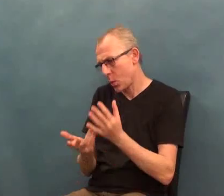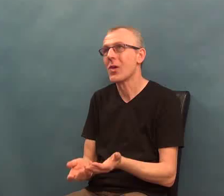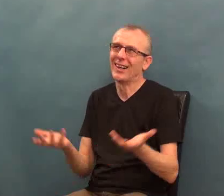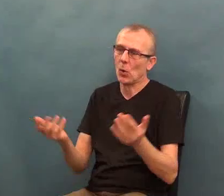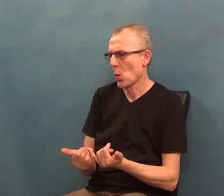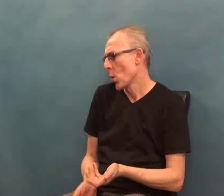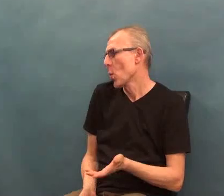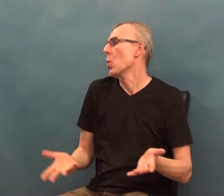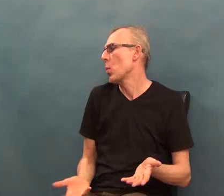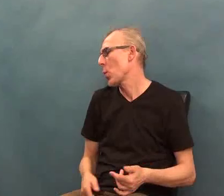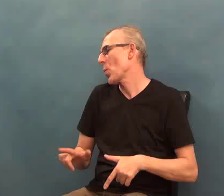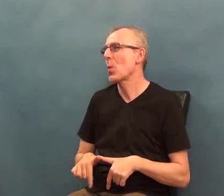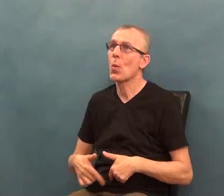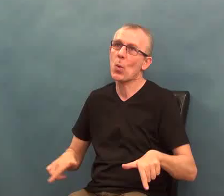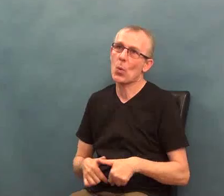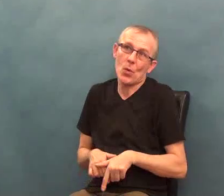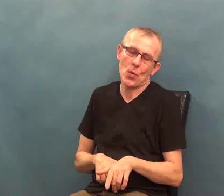Wyrzuca kamień, podskakuje na nogach.